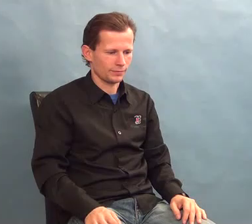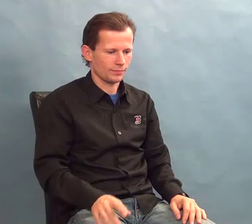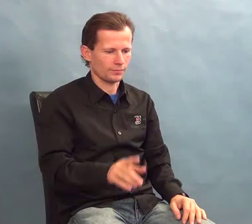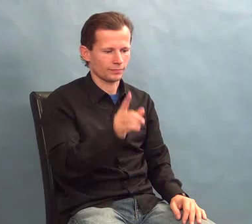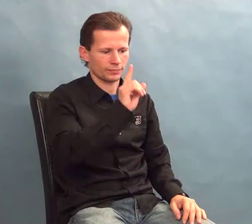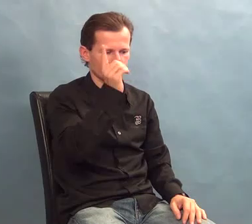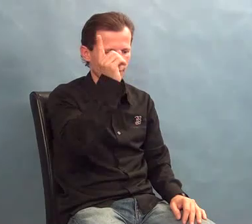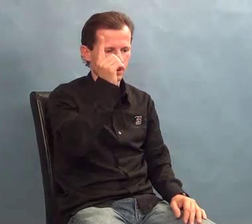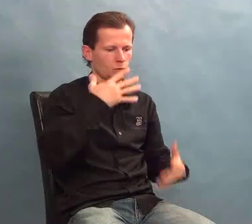Zakaz brania prysznica.